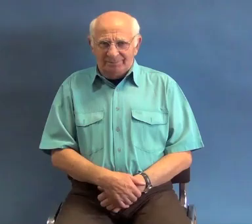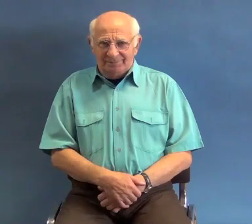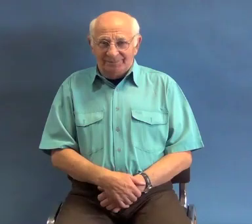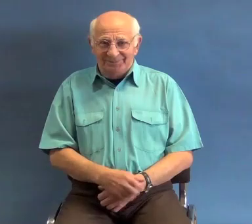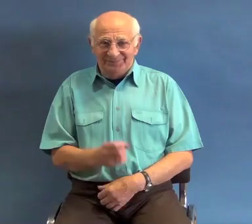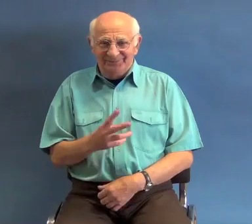Tak.